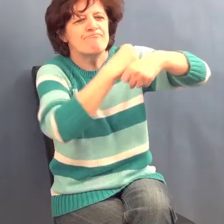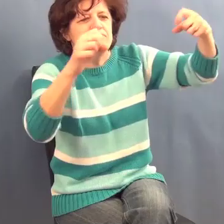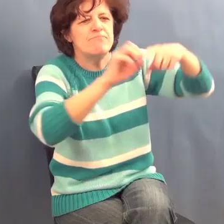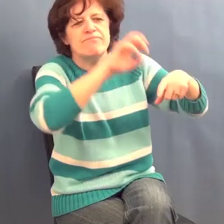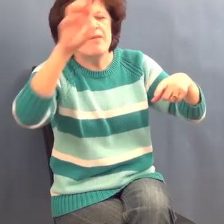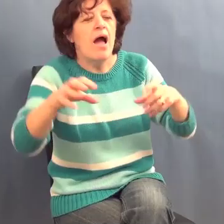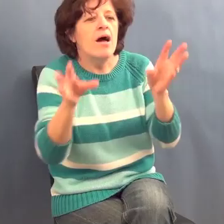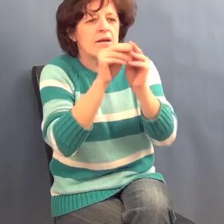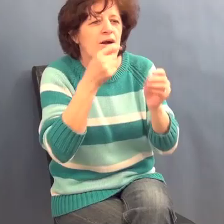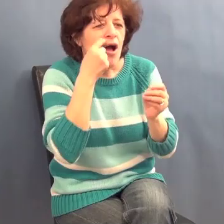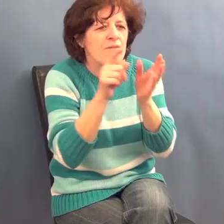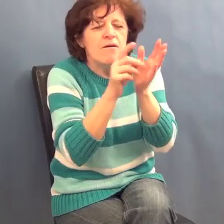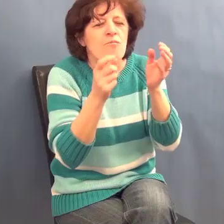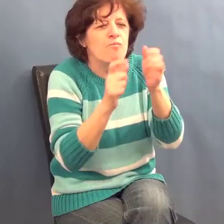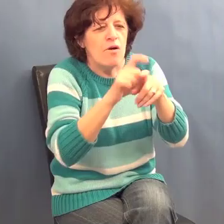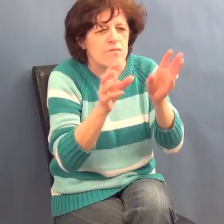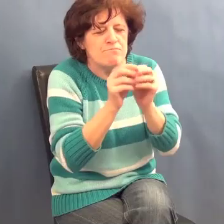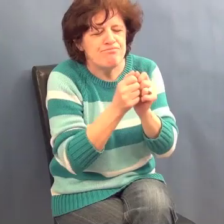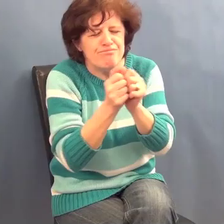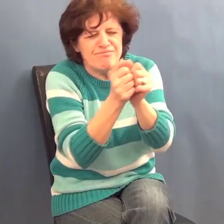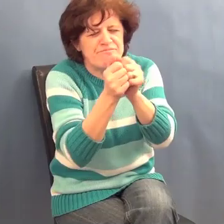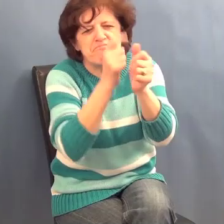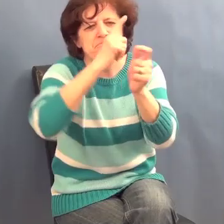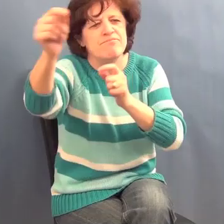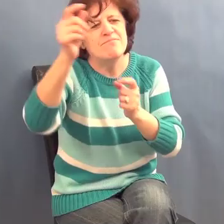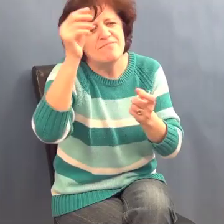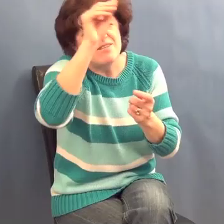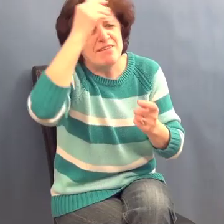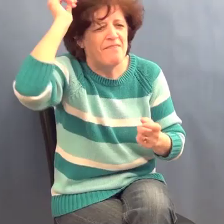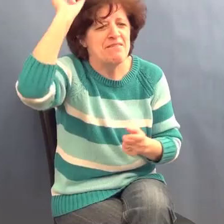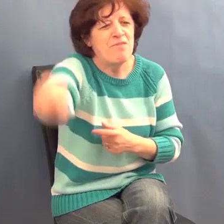Kot razem z bombą wypadł z rynny i gdzieś poszedł.